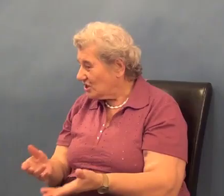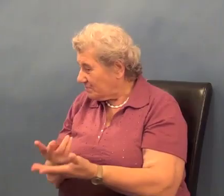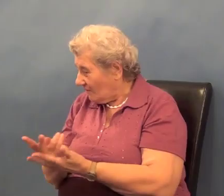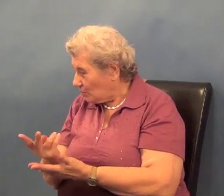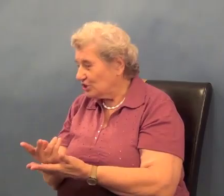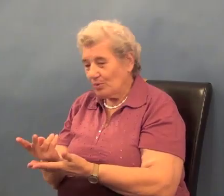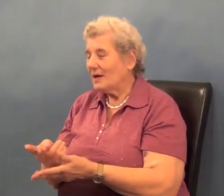"- Przewróciłeś się?"